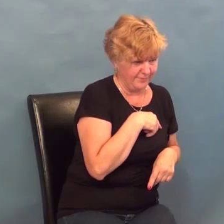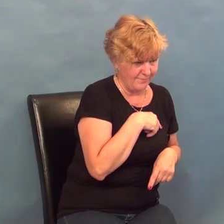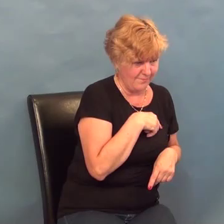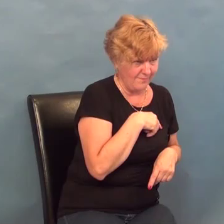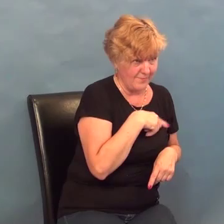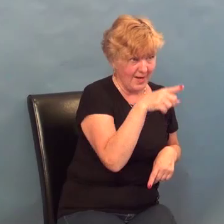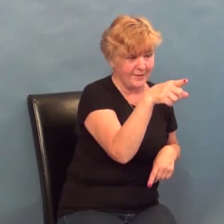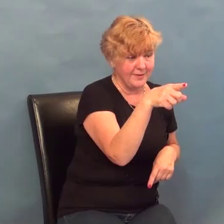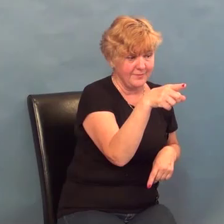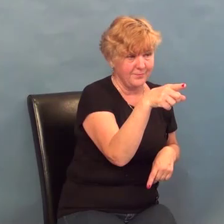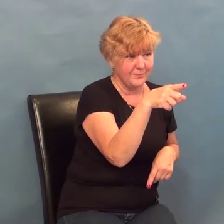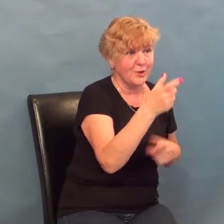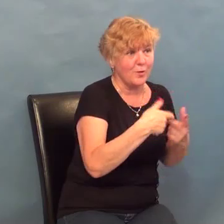A ty, co robiłaś?